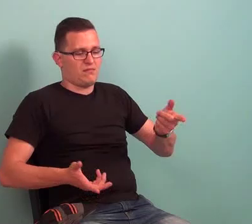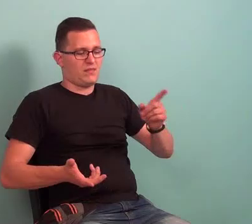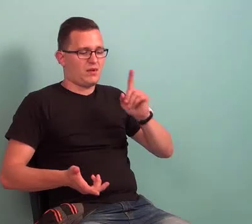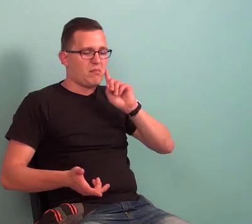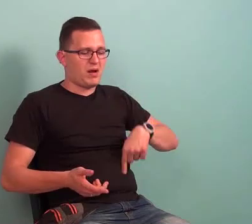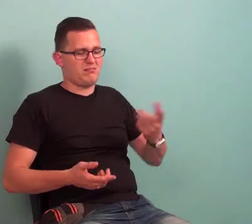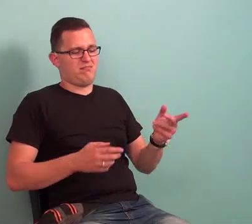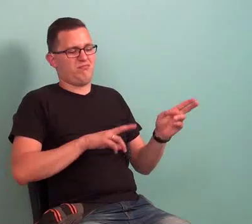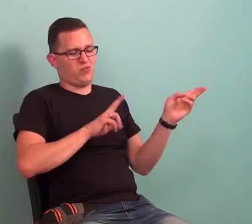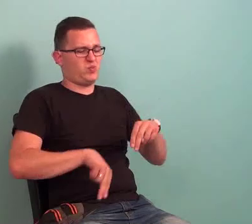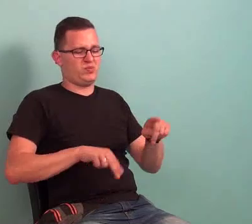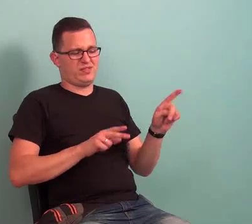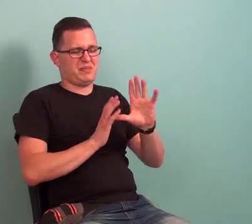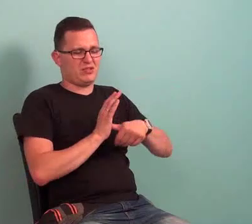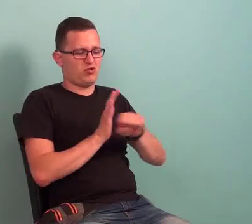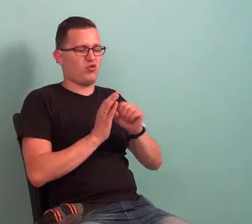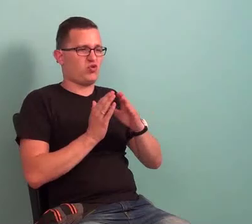Pan wraca z miasta do domu.